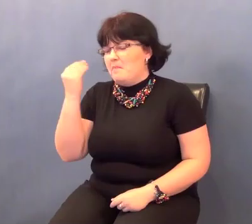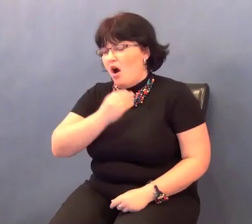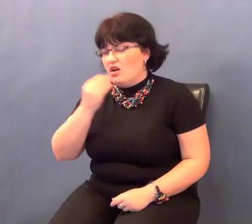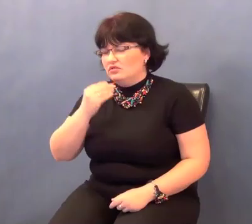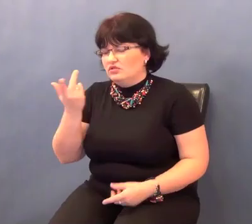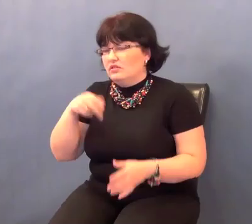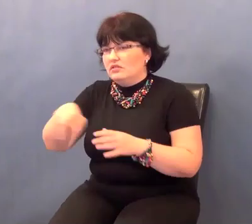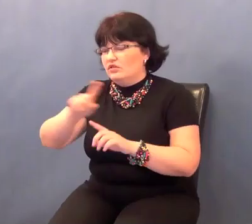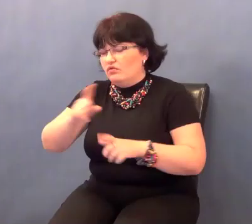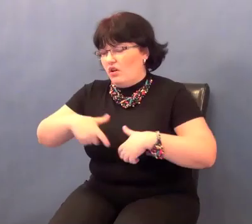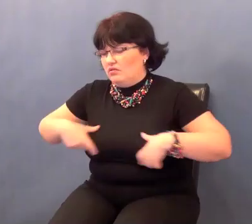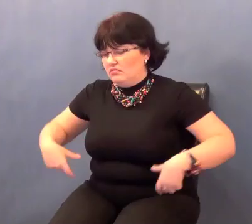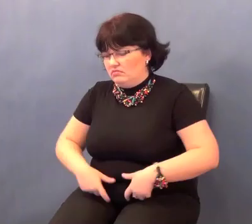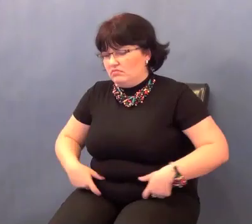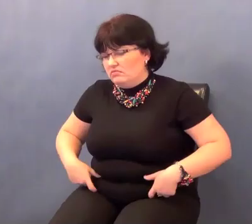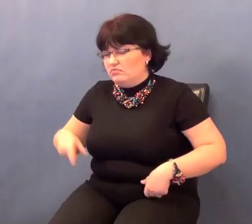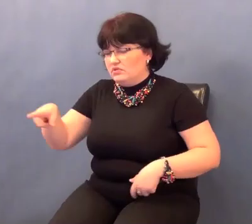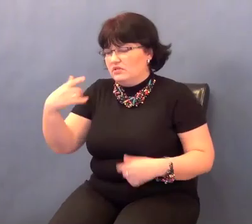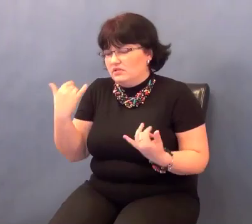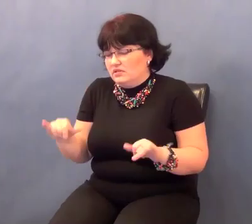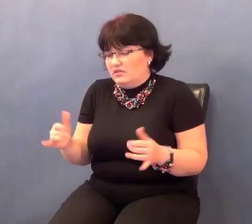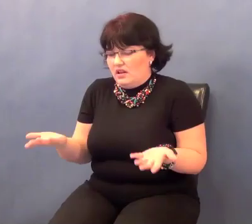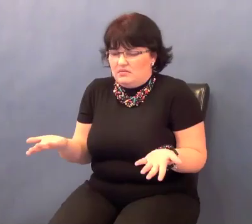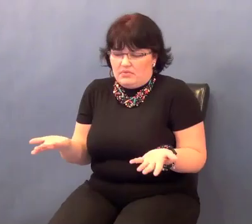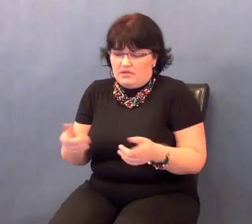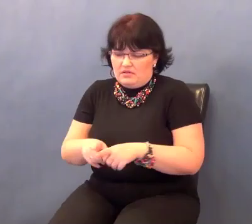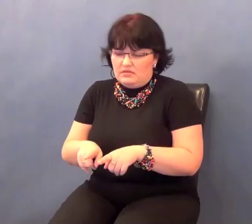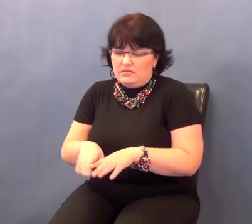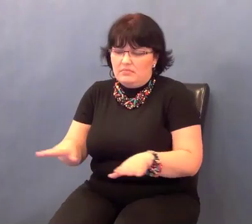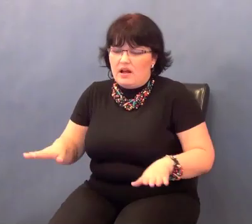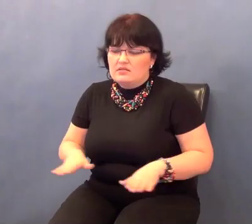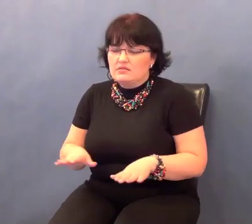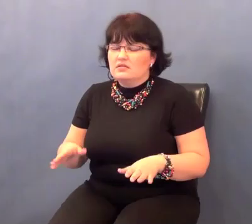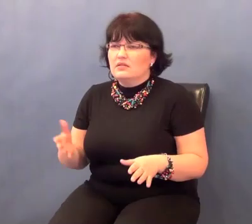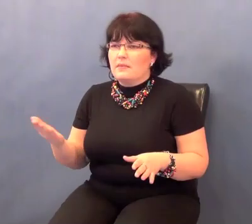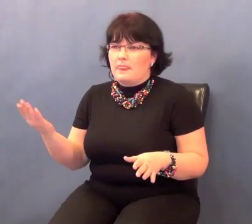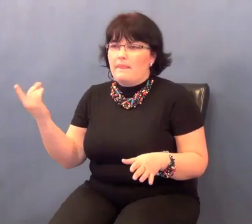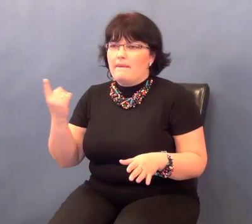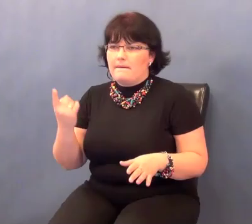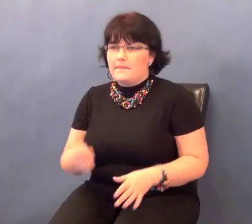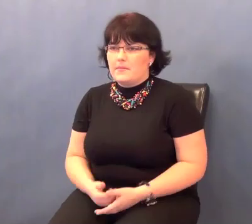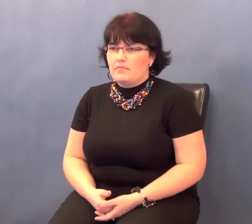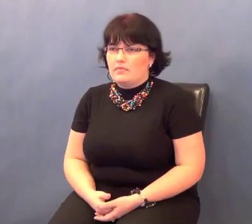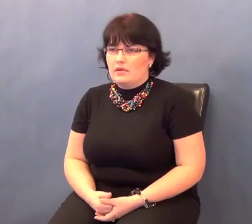Nad morzem nie wolno chodzić w stroju kąpielowym, może coś innego, albo ten zakaz dotyczy basenu.